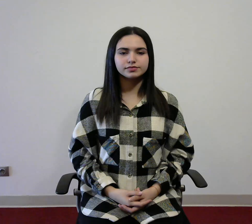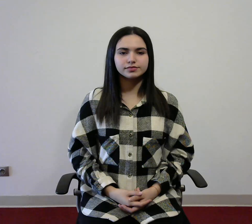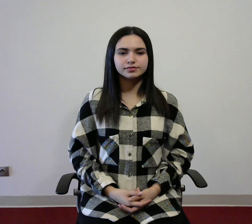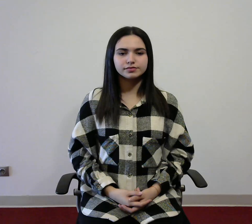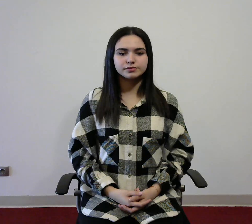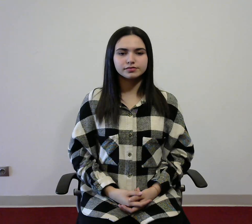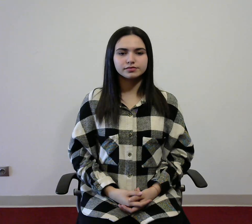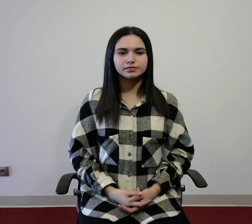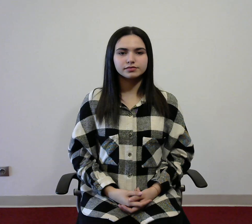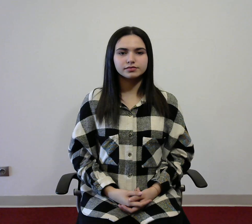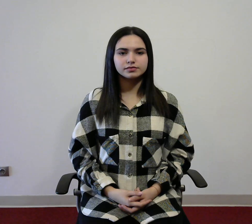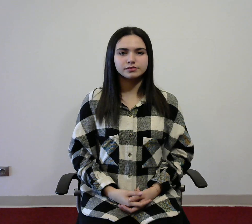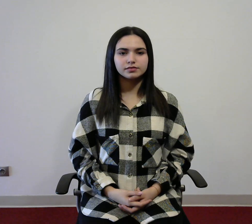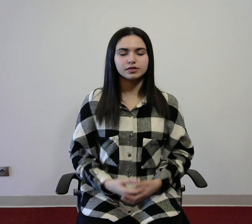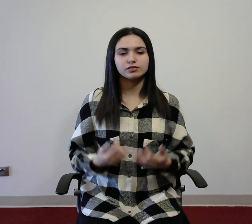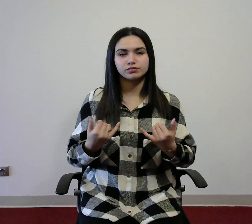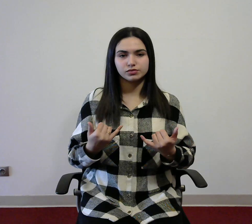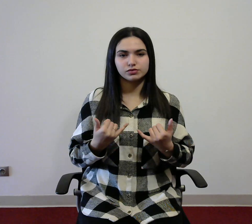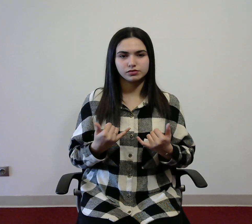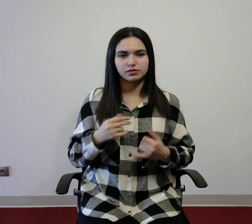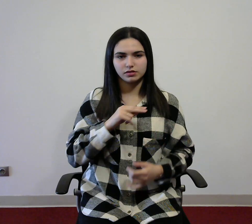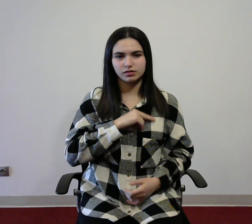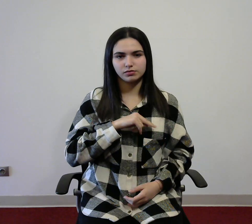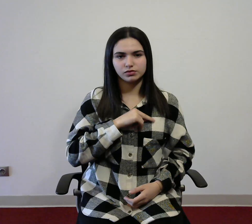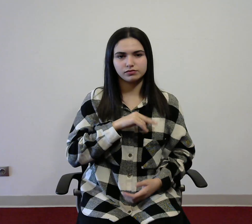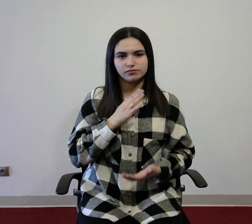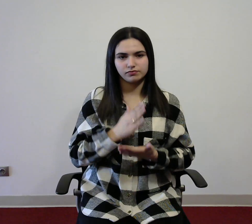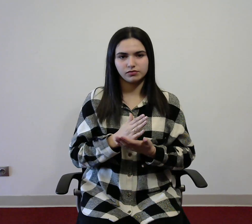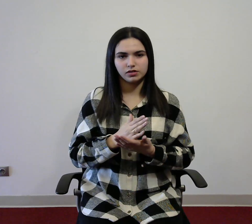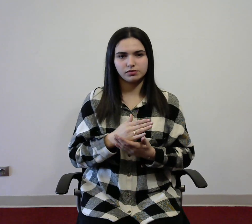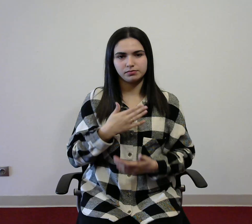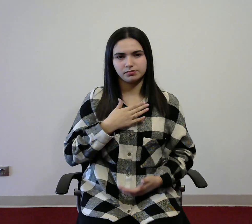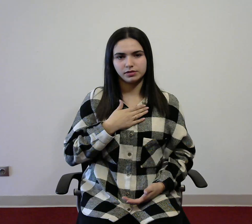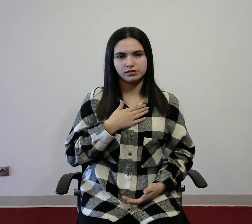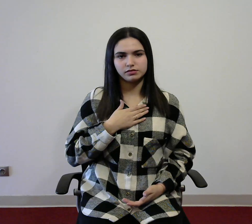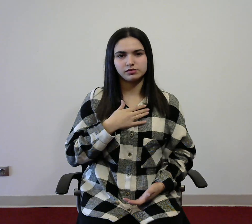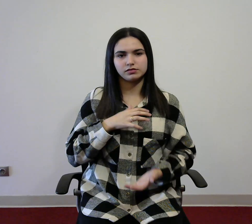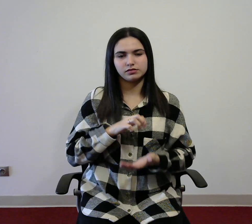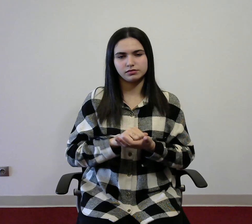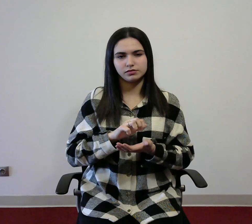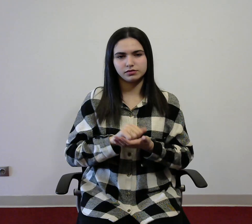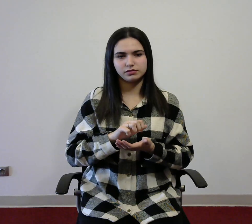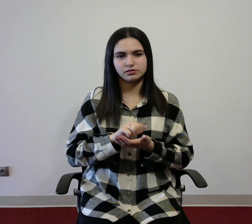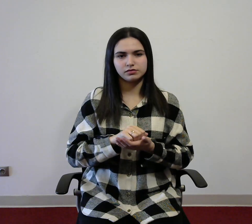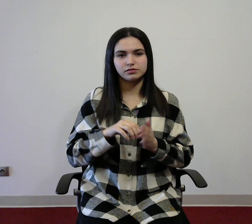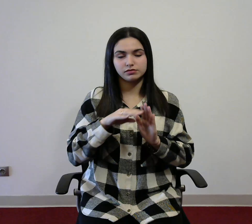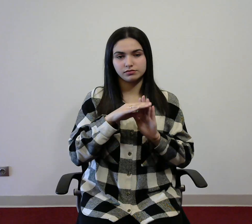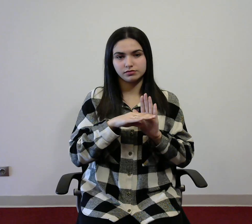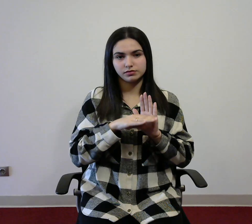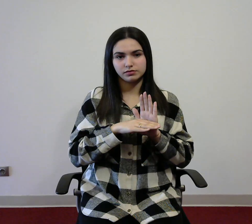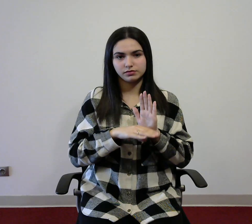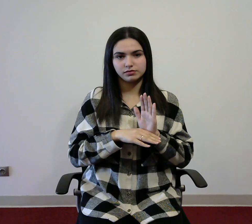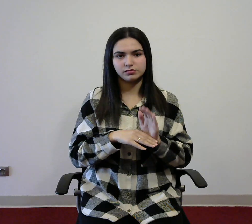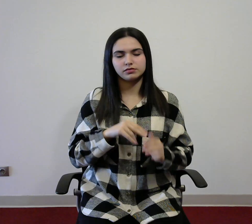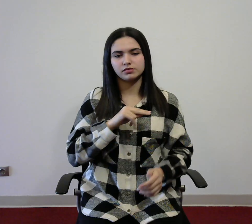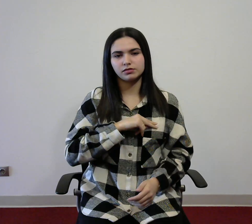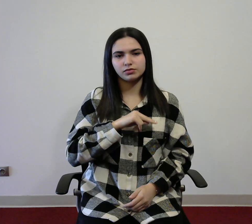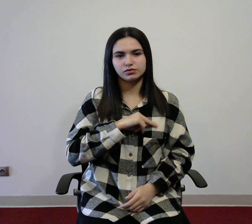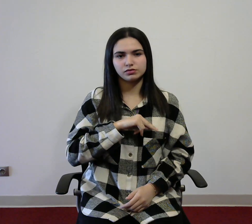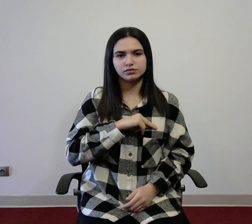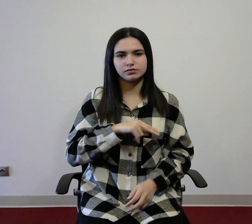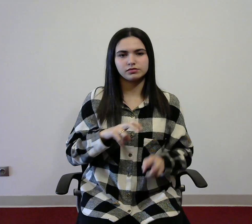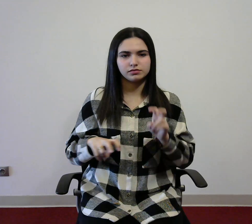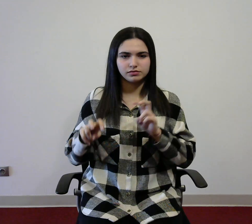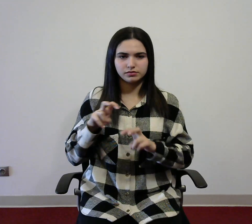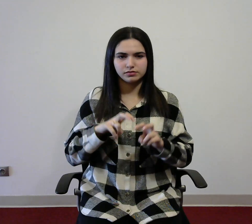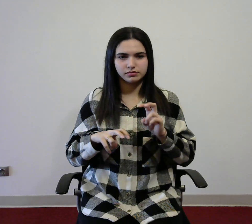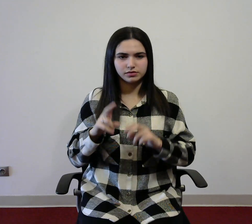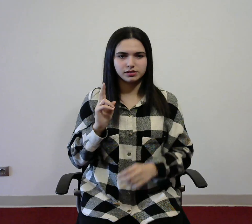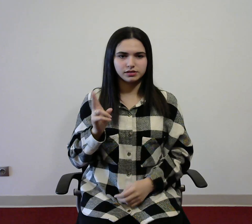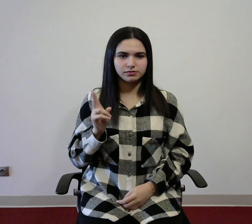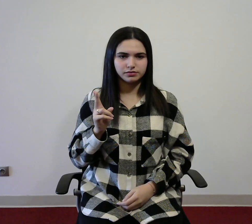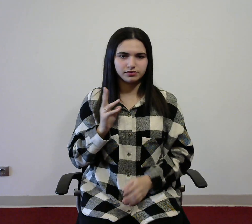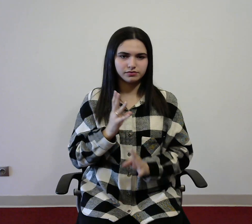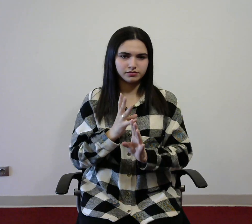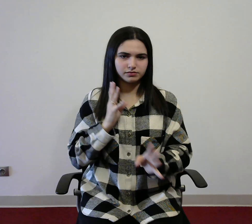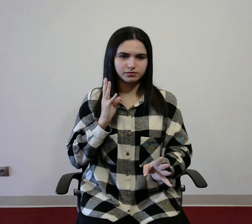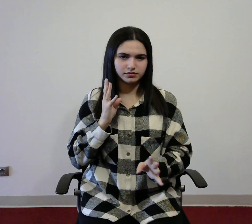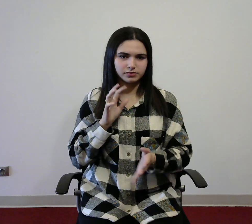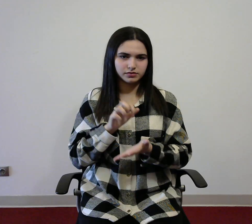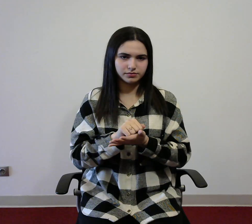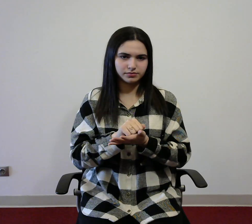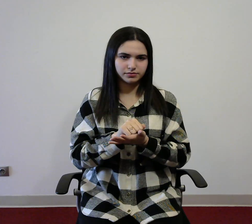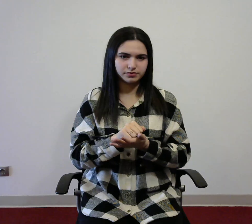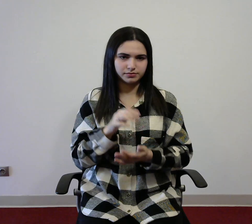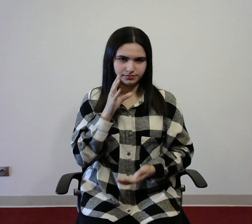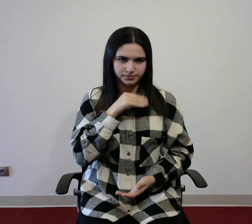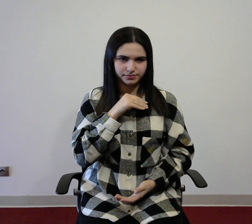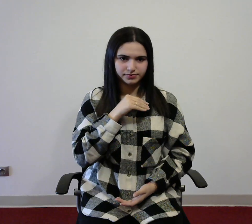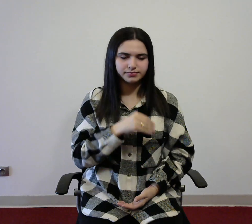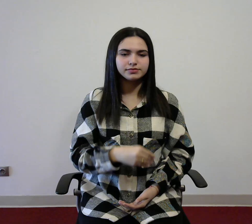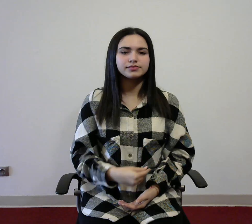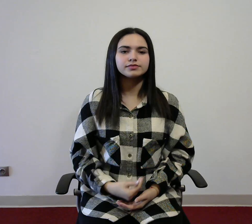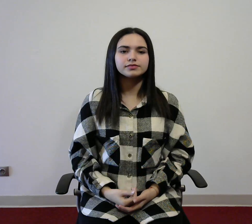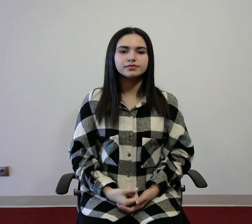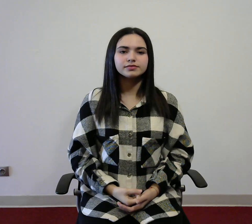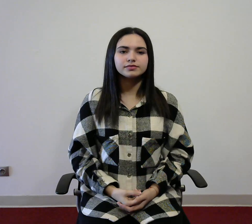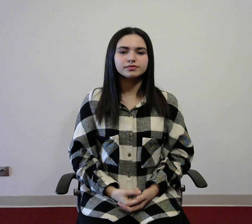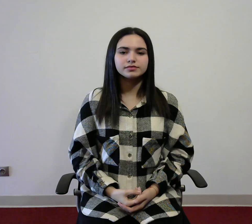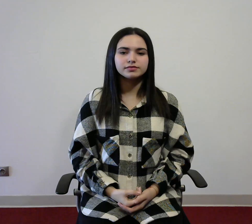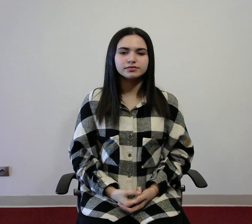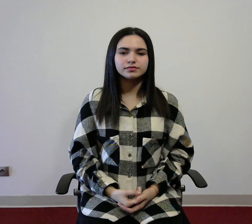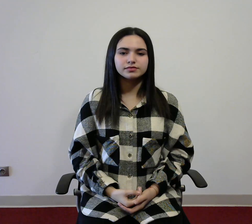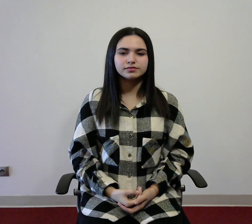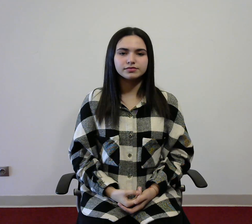İndi işim var, mən Məşğulluq sistemində iş axtaran kimi növbə tuta bilərəmmi?